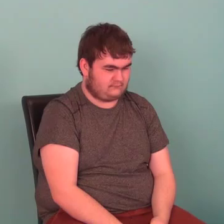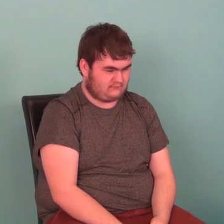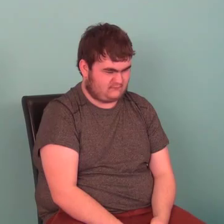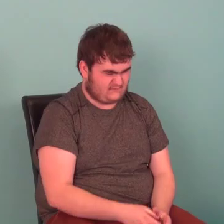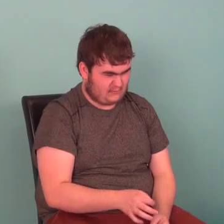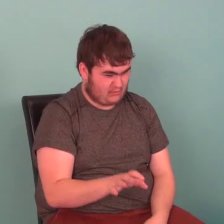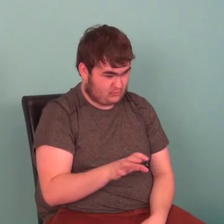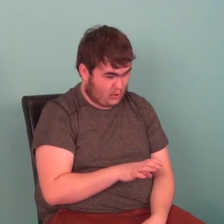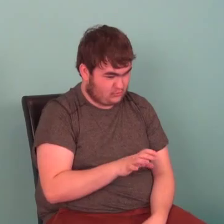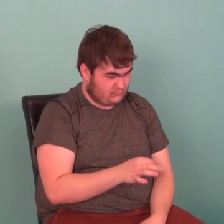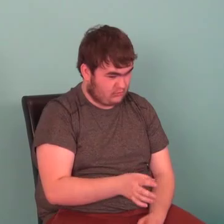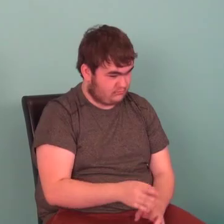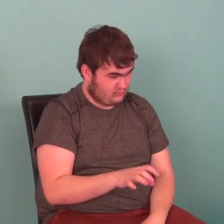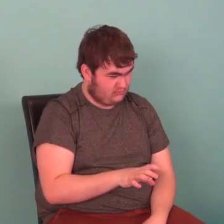Ukraść?